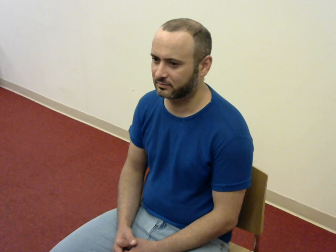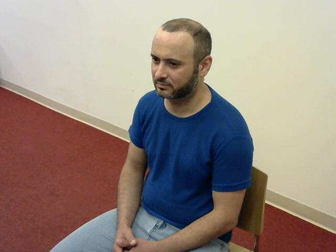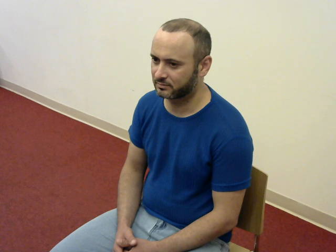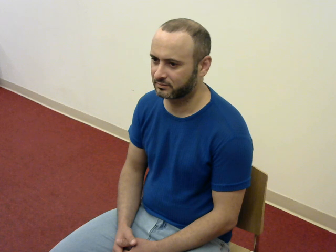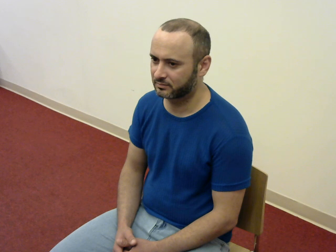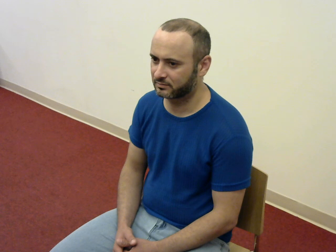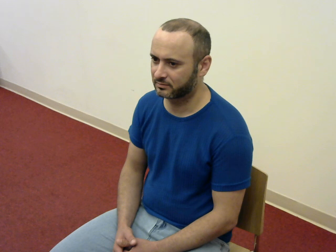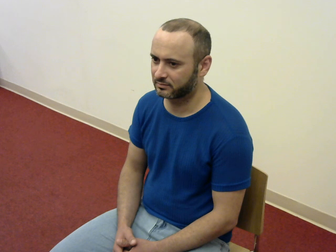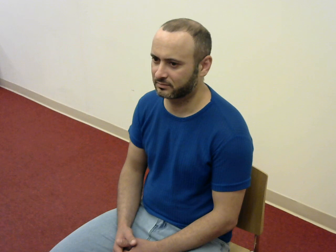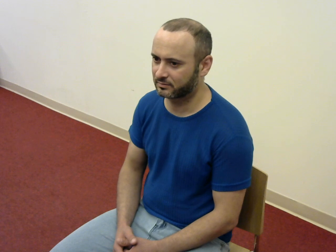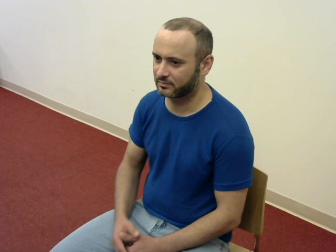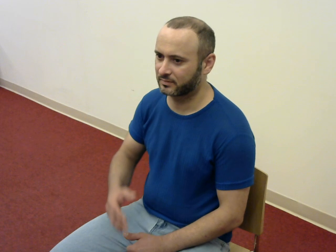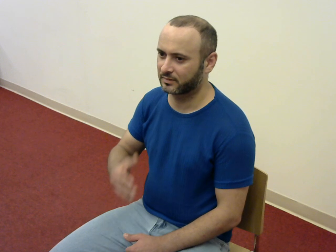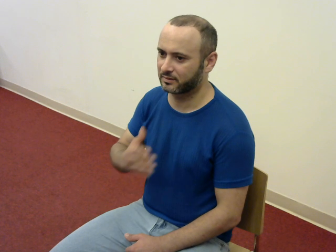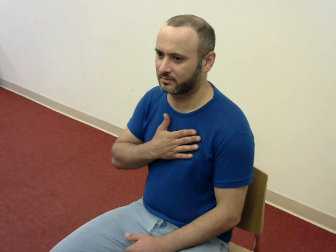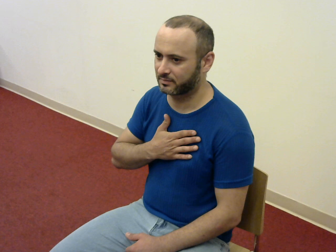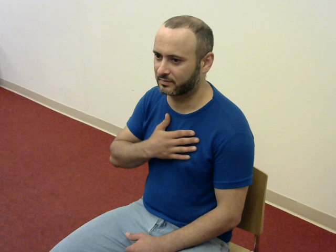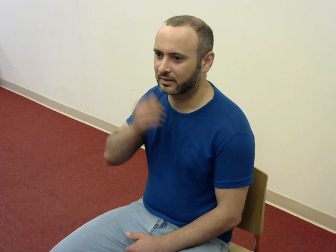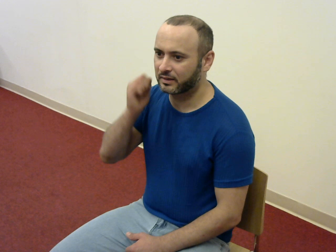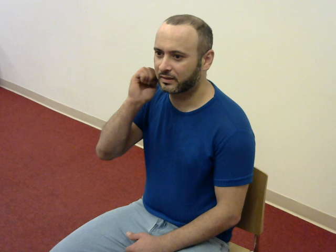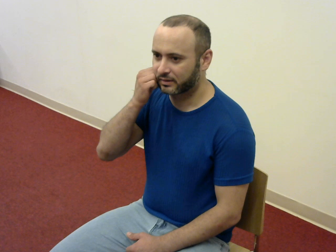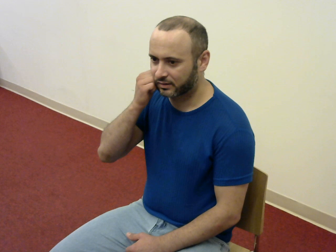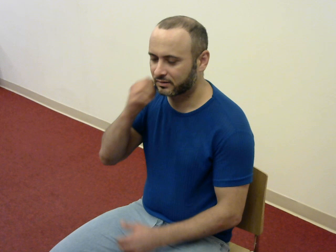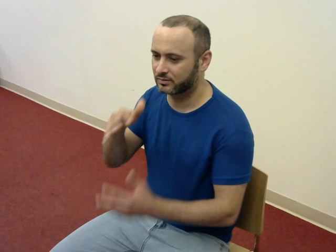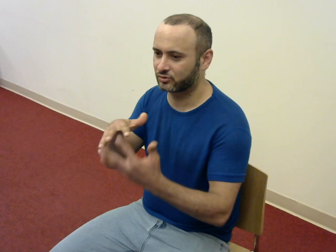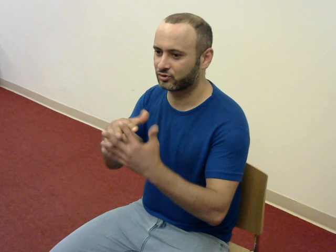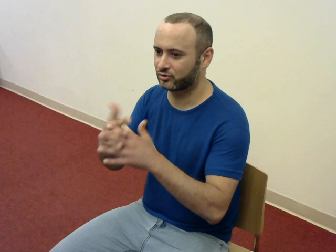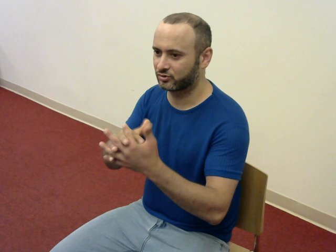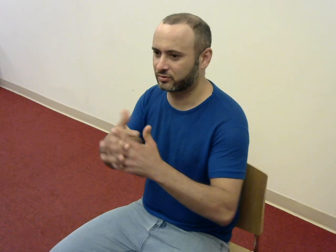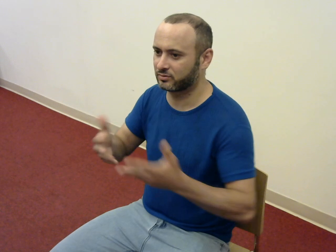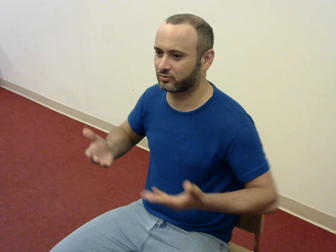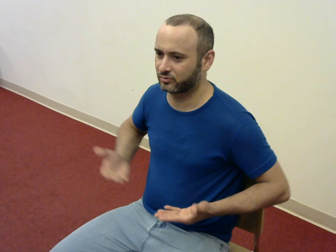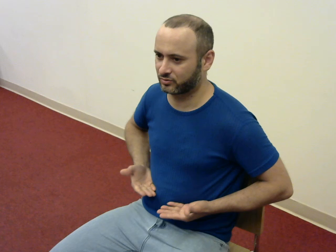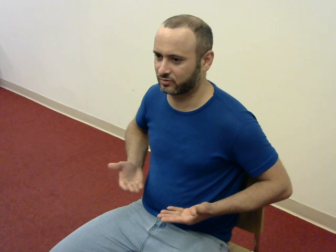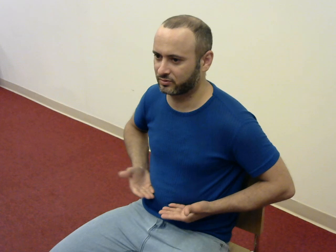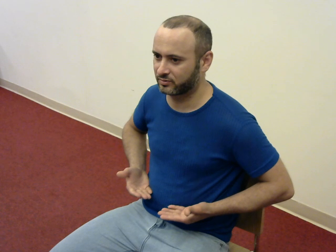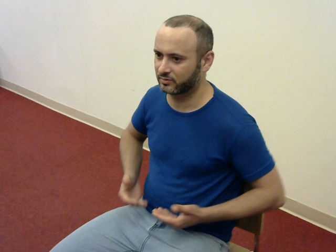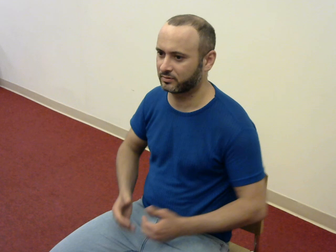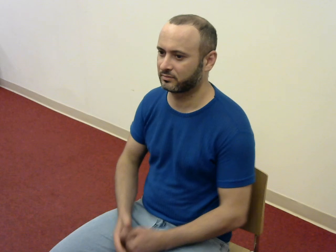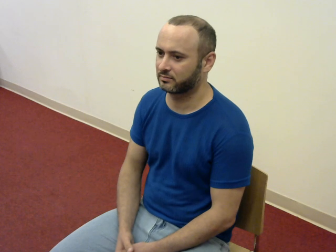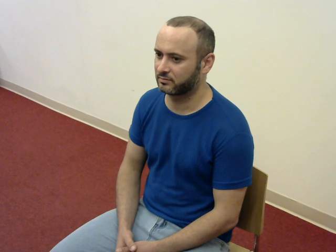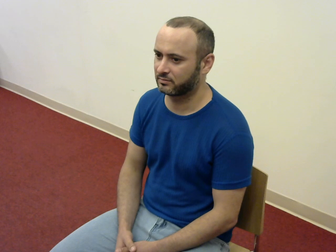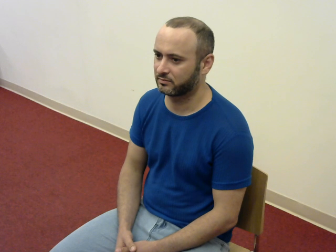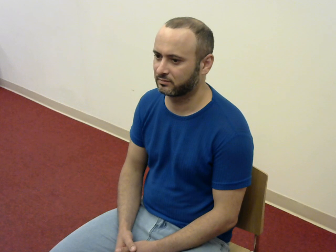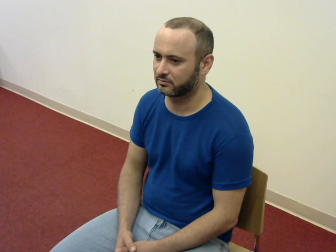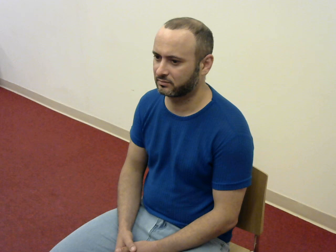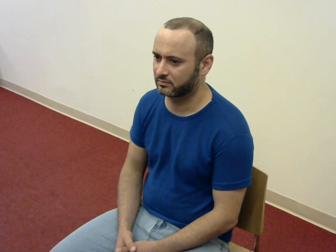Mənim nənəm kənddə yaşayır